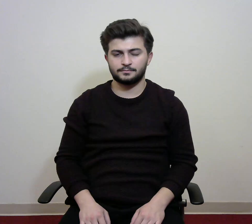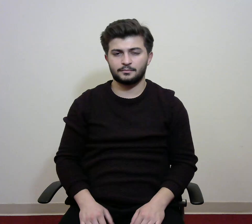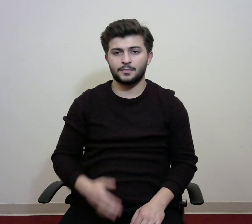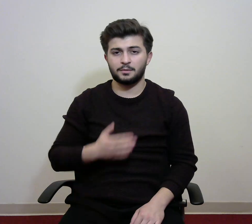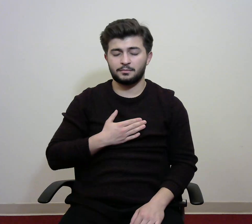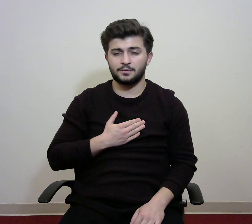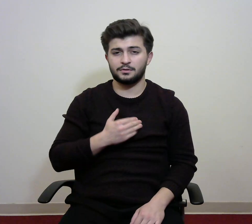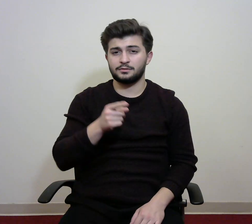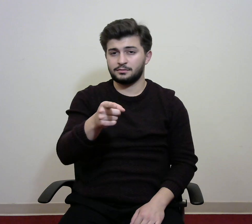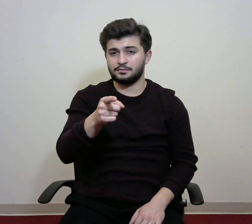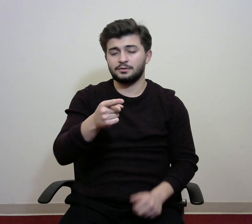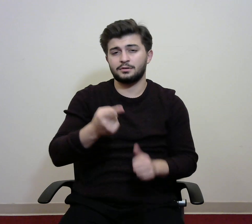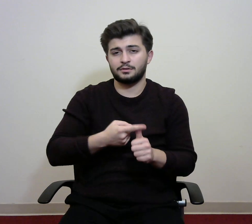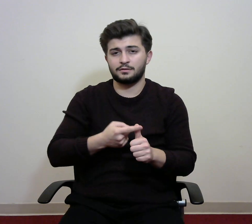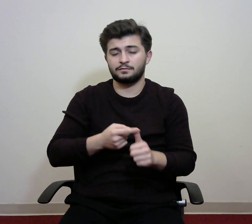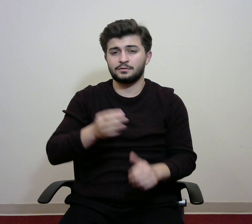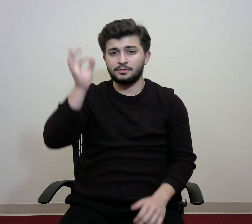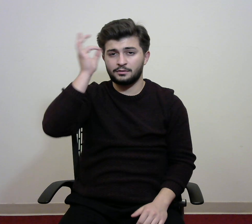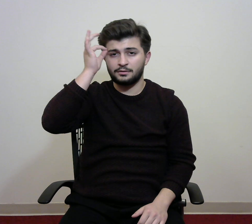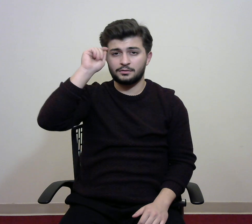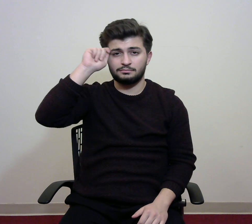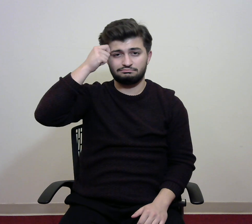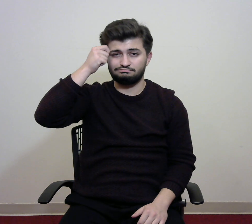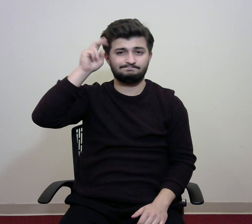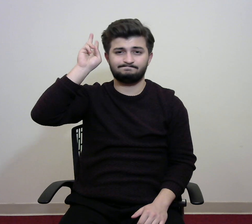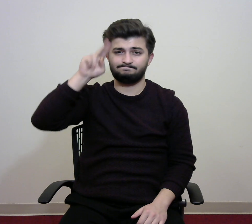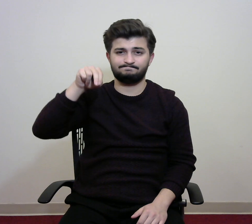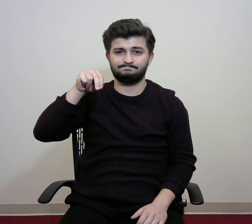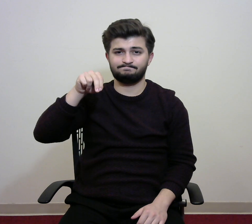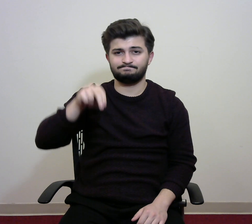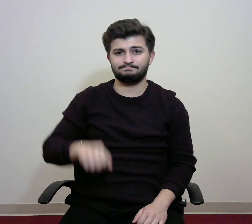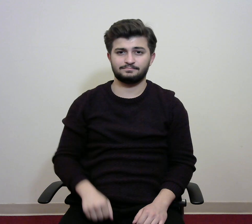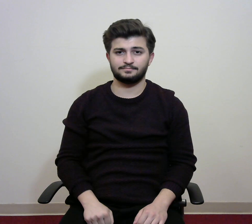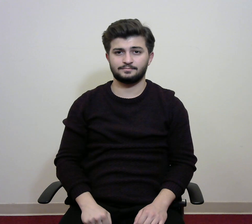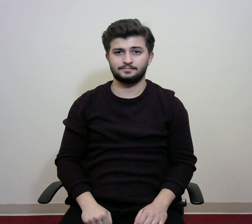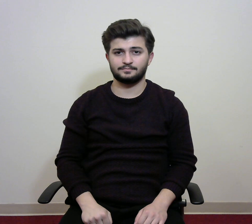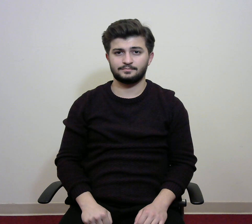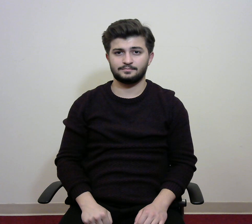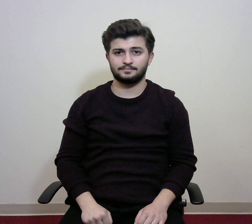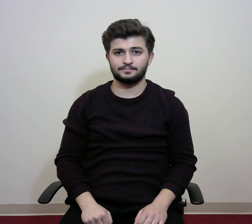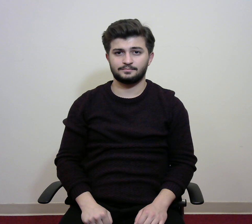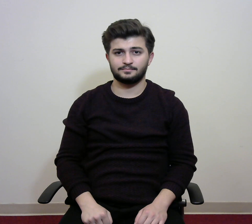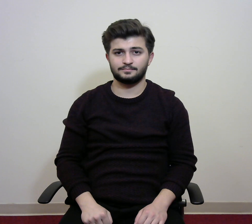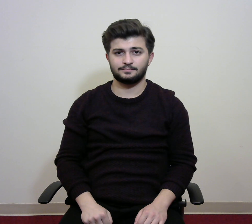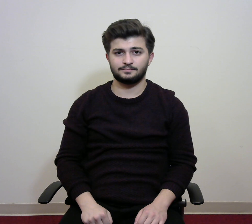Mən sənin adını yadımda saxlaya bilmirəm